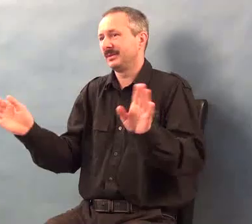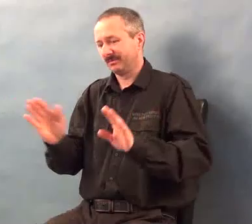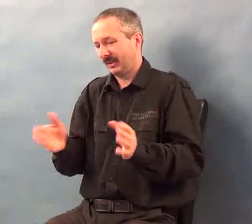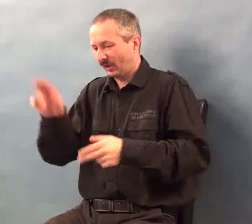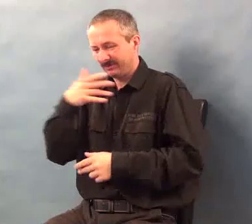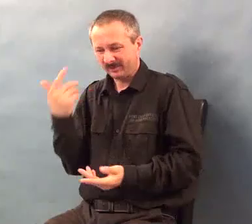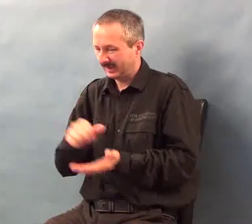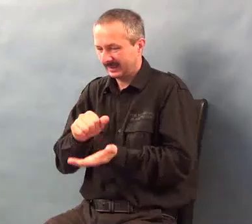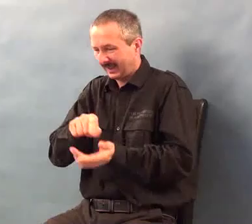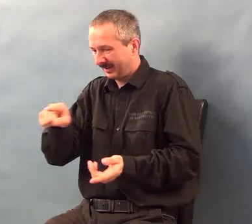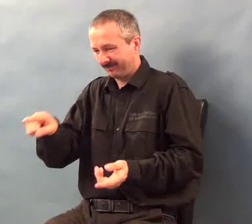Więcej nie możemy się spotkać, jestem zajęty.